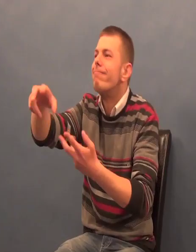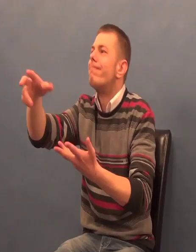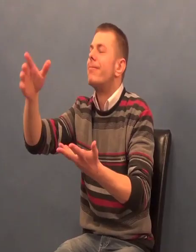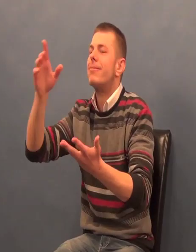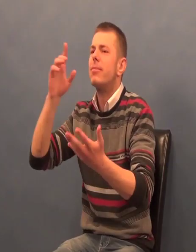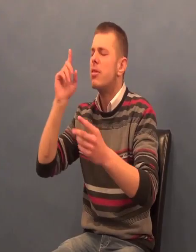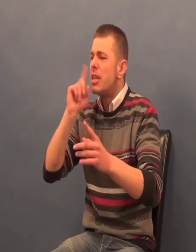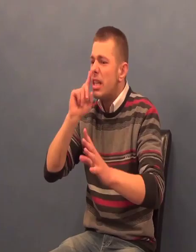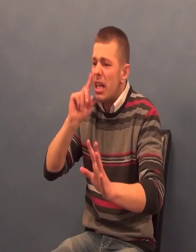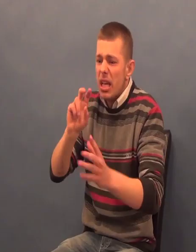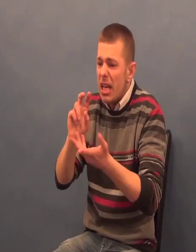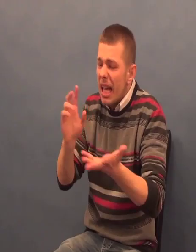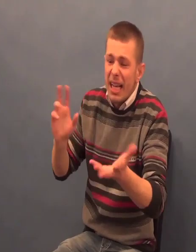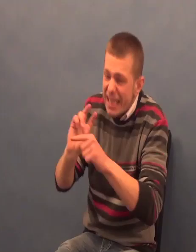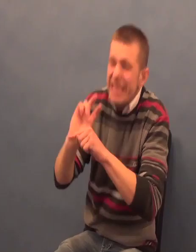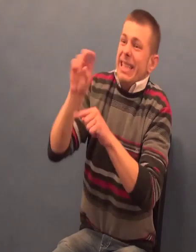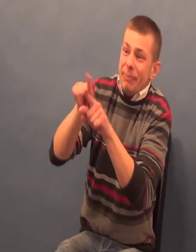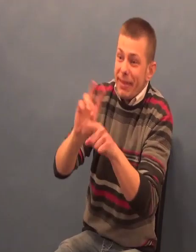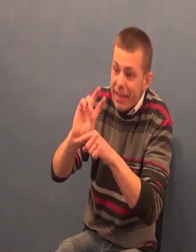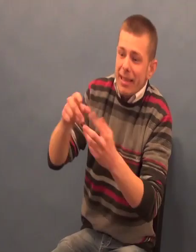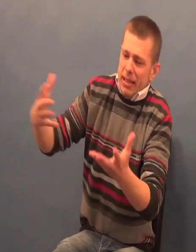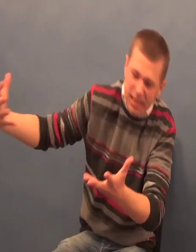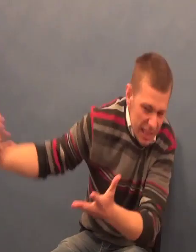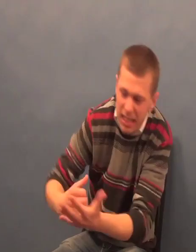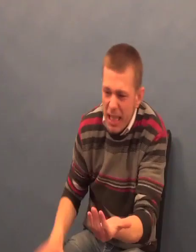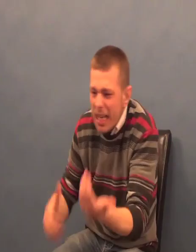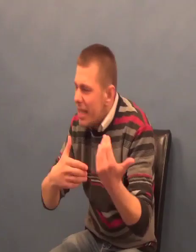Chłopak zastanawia się, jednak też wyskakuje przez okno i bierze psa na ręce. Rozgląda się.